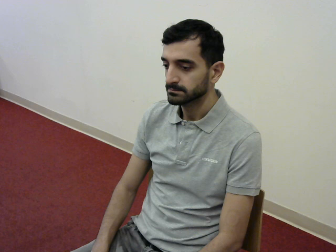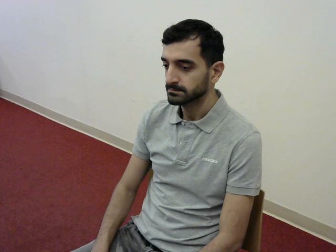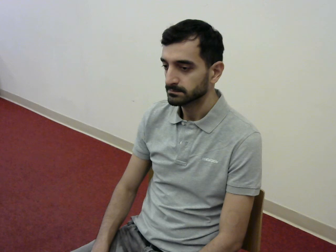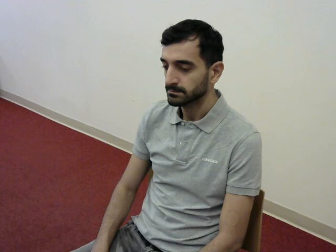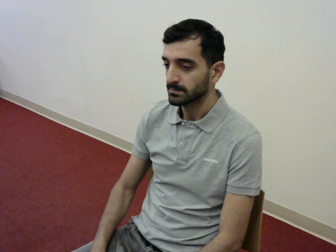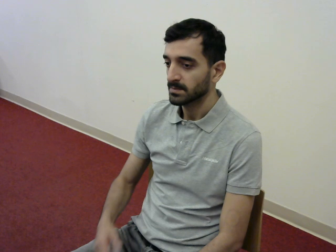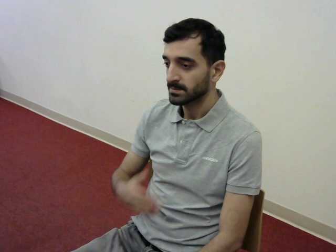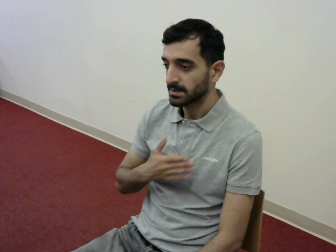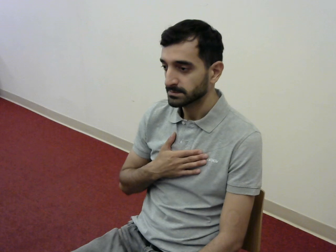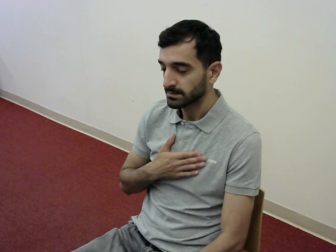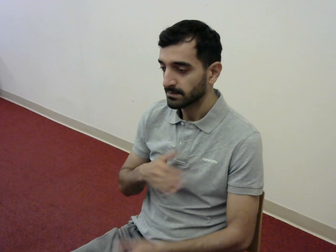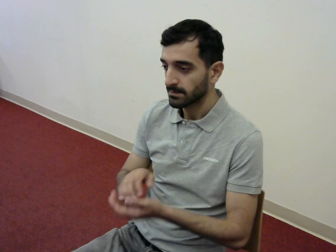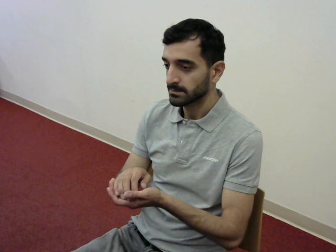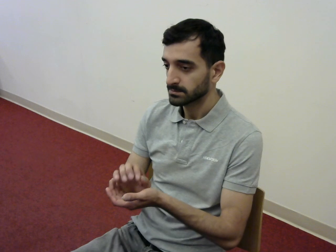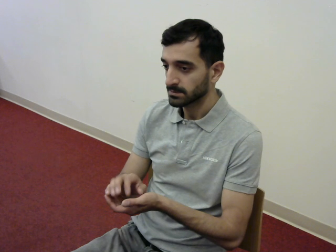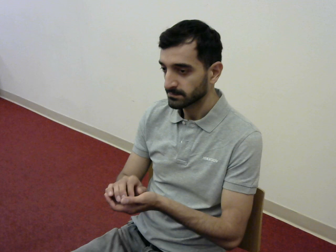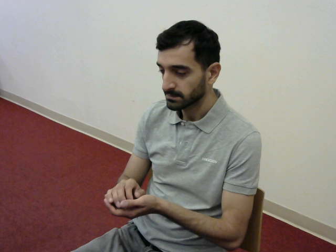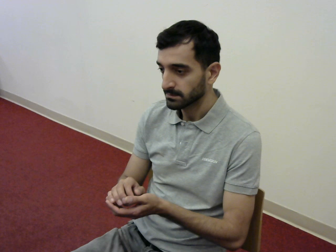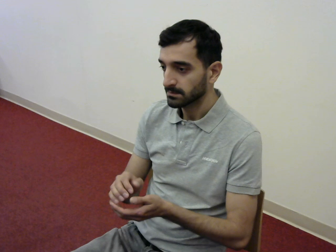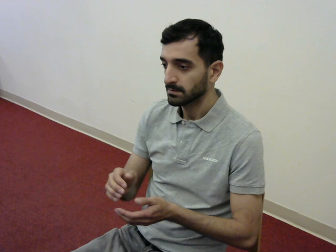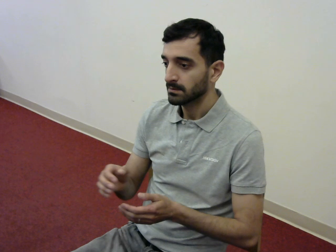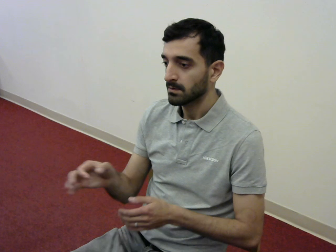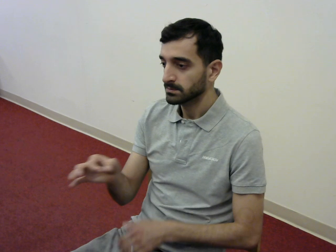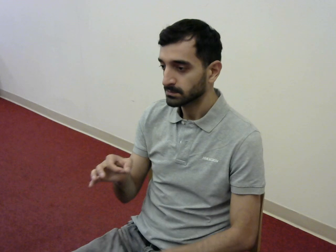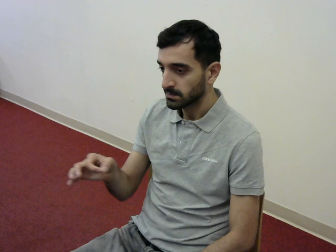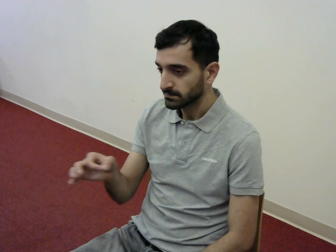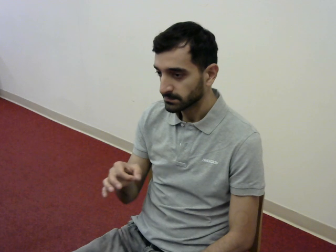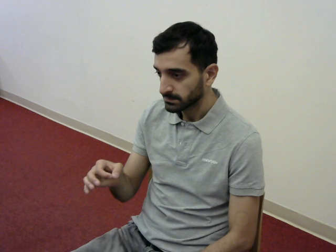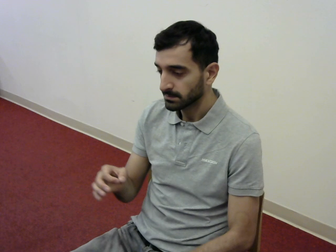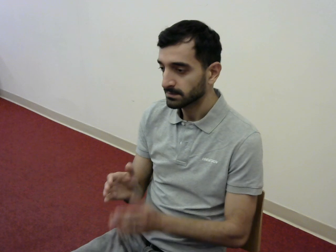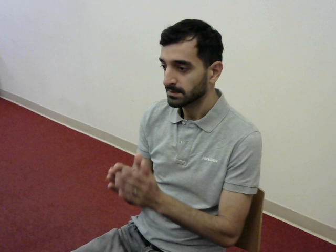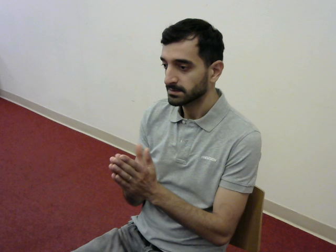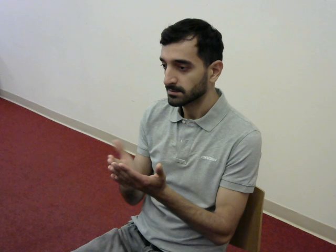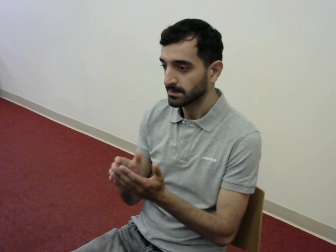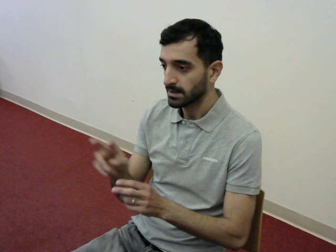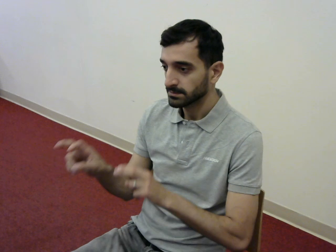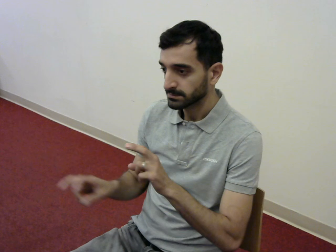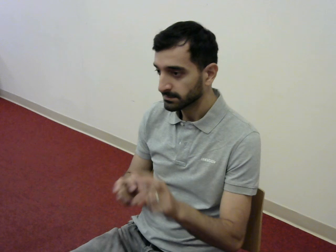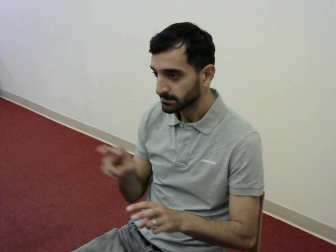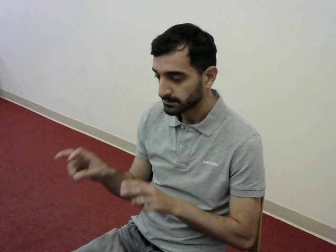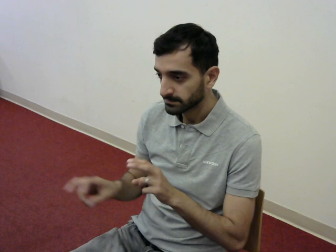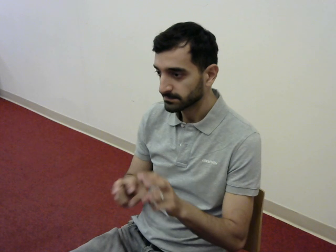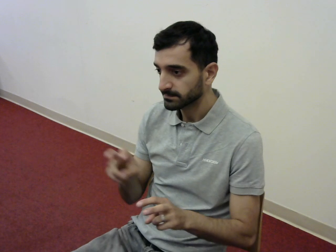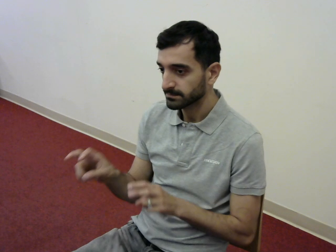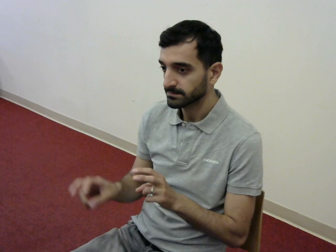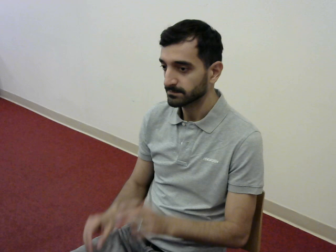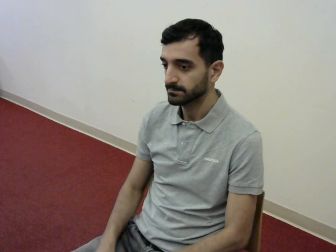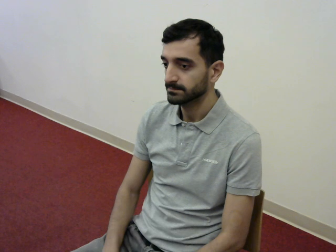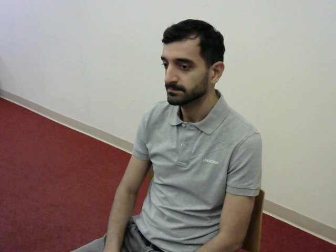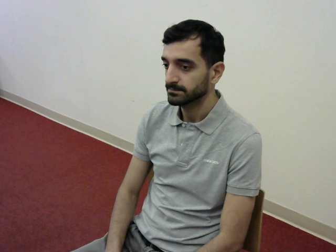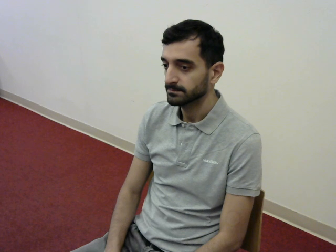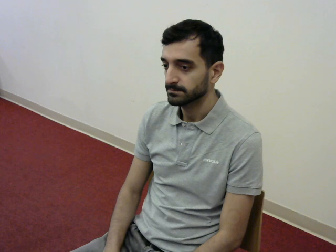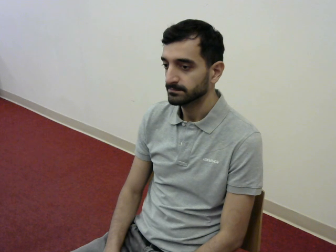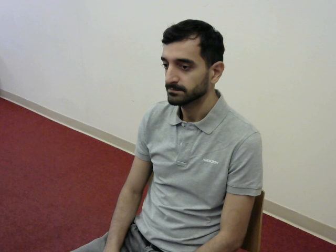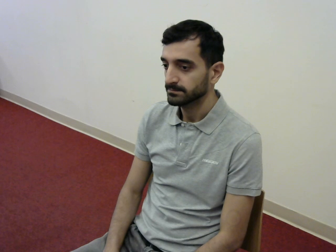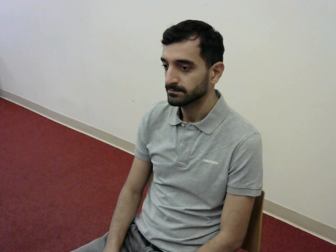Mən "Dəfinələr Adası" kitabını axtarıram